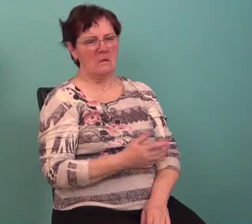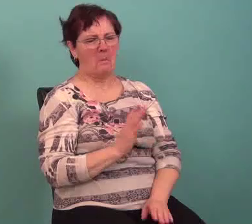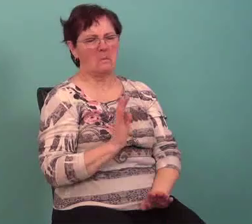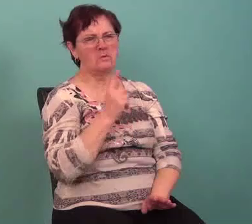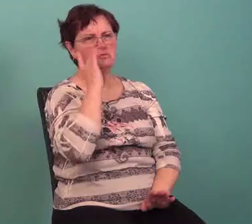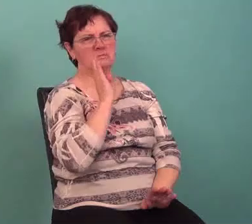Nie, nie słyszy.